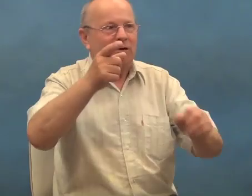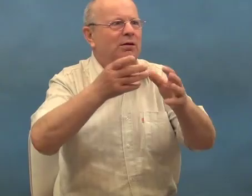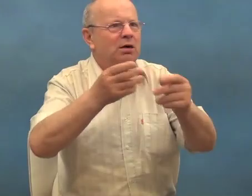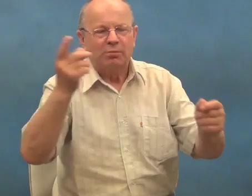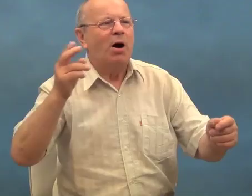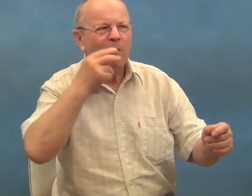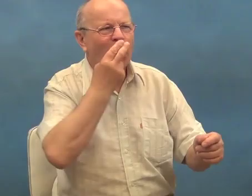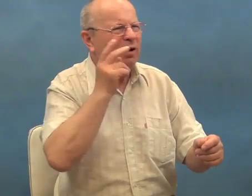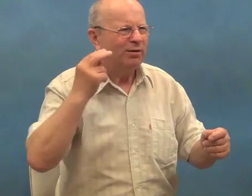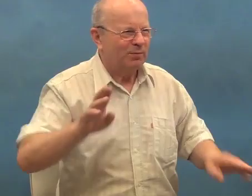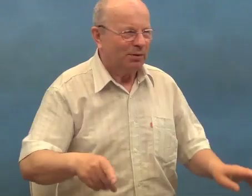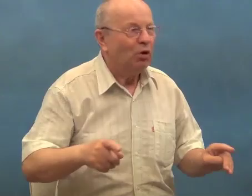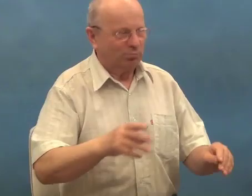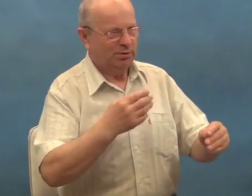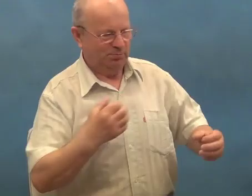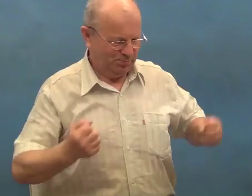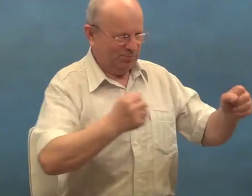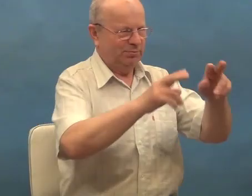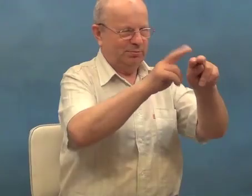Charlie Chaplin przygotowywał się do naprawy okna.